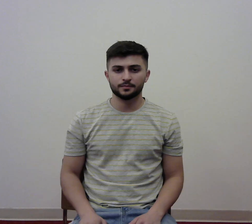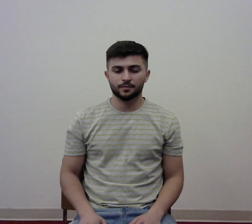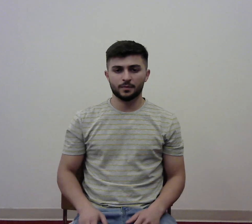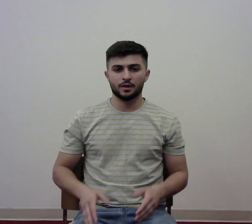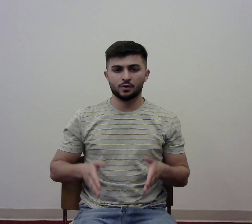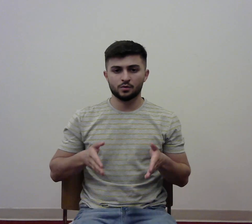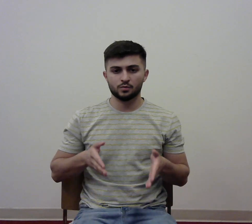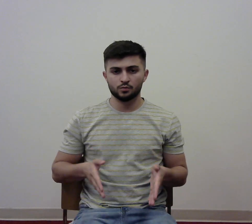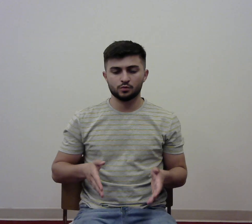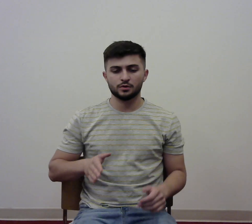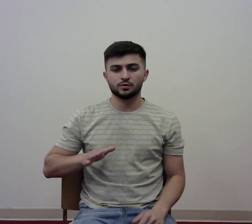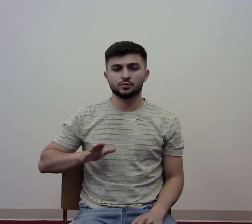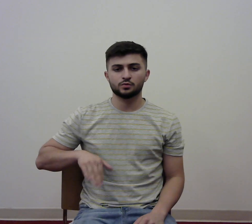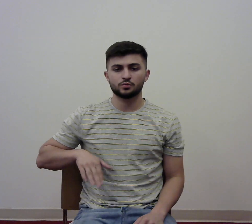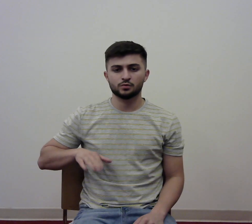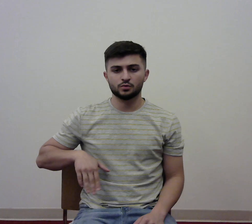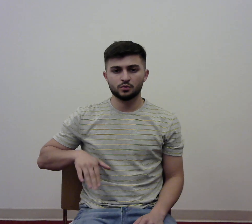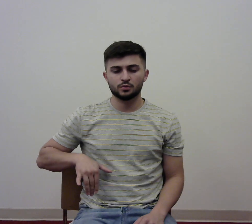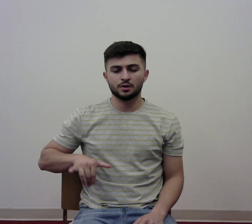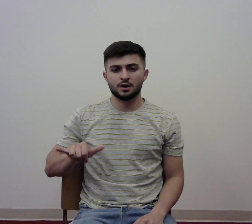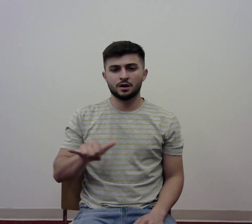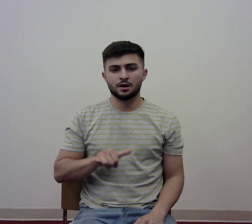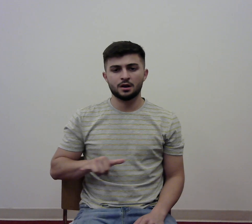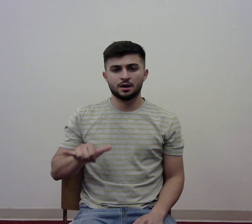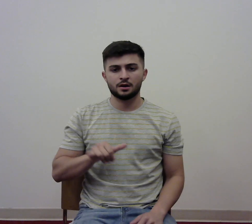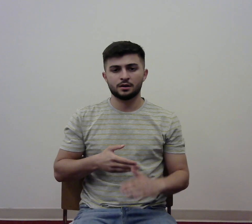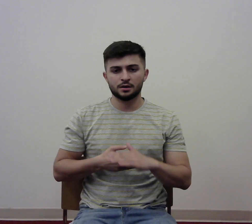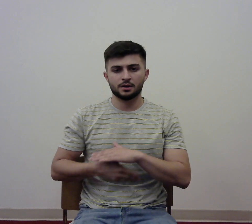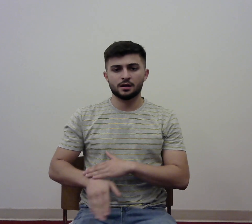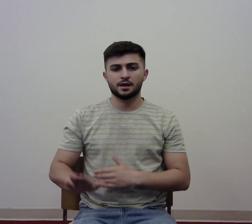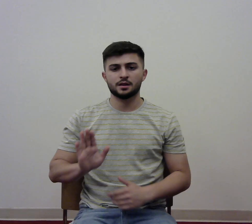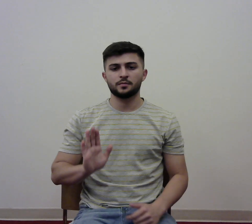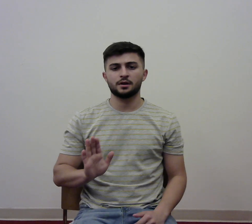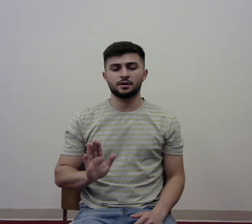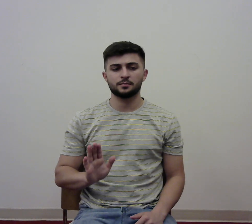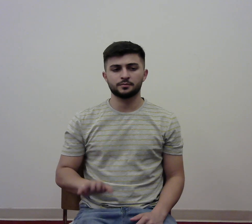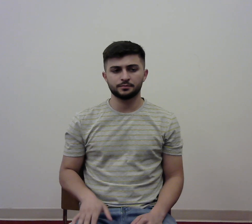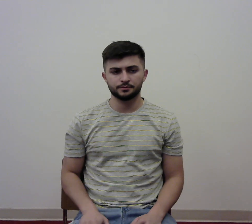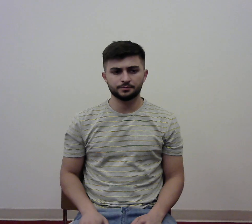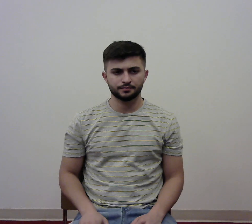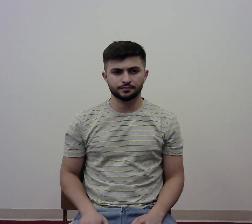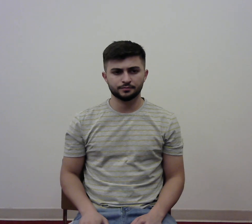Burdan sonra hara getməliyəm?